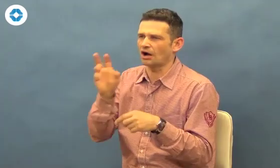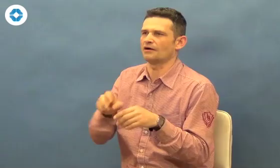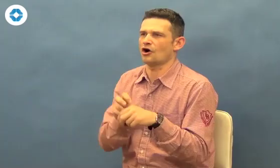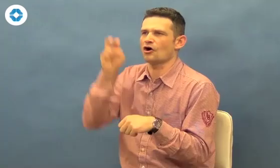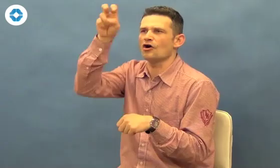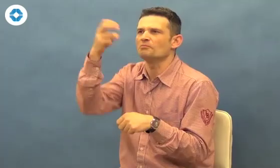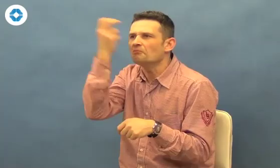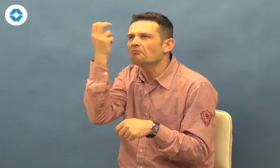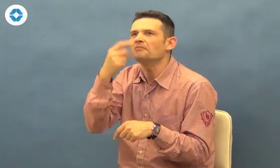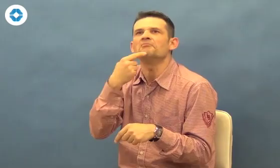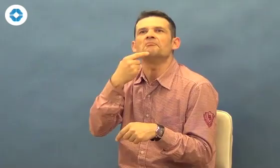Wyskakuje, jest ciekawa co tam jest.